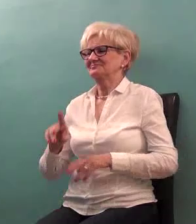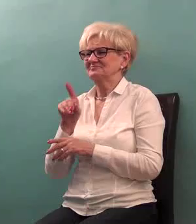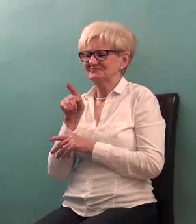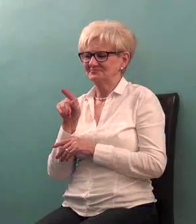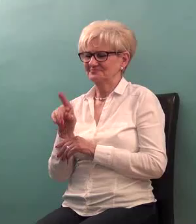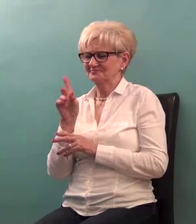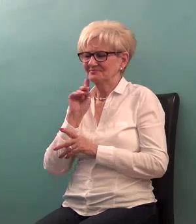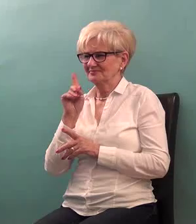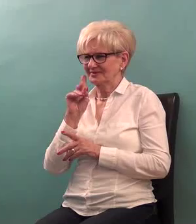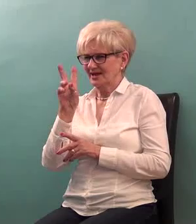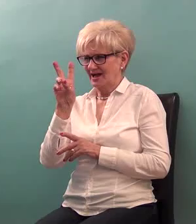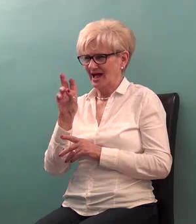Mężczyzna -- Charlie Chaplin